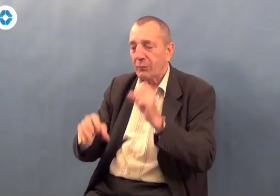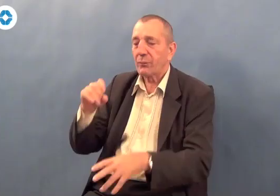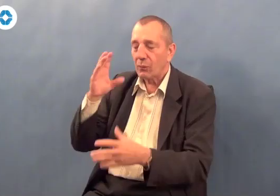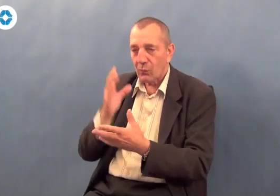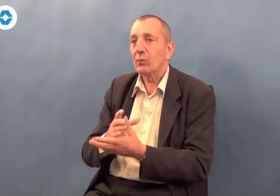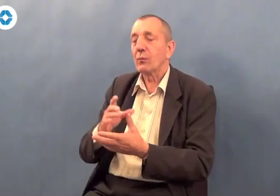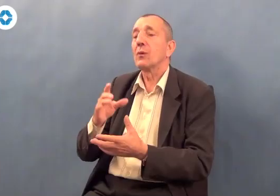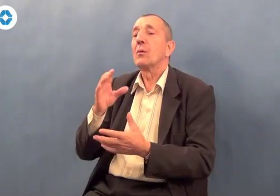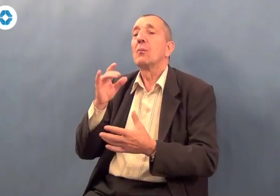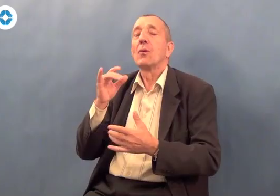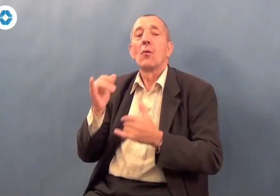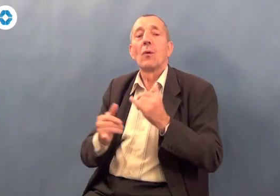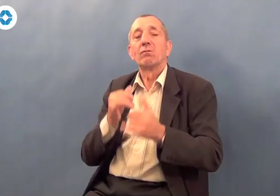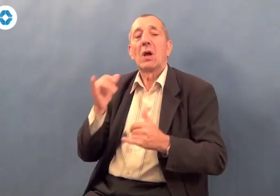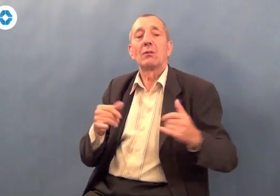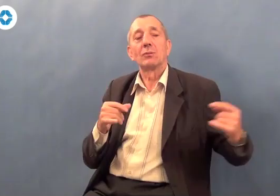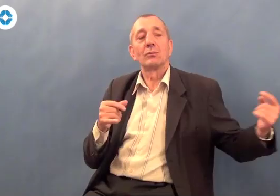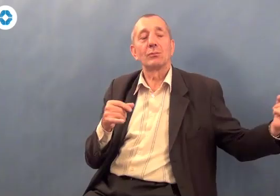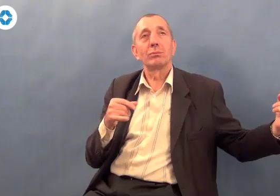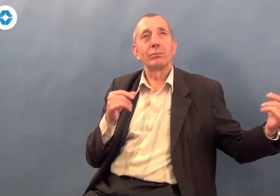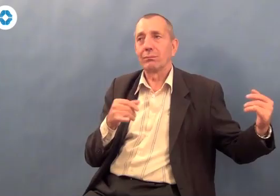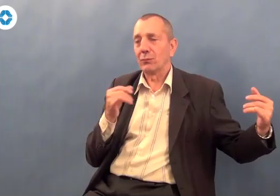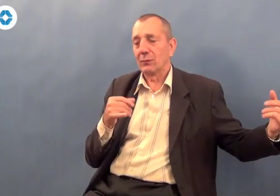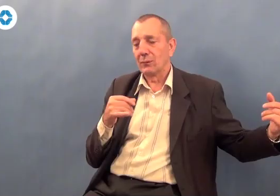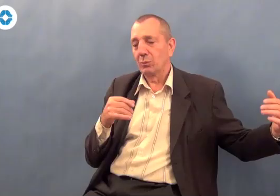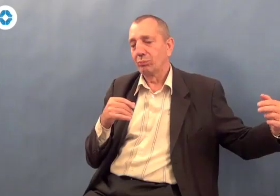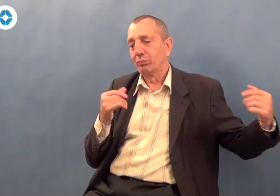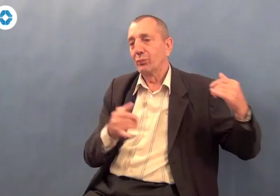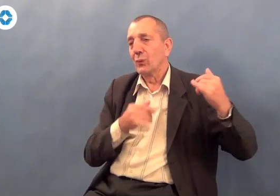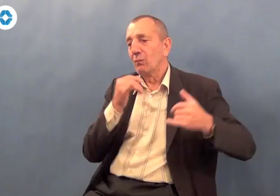Z drugiej strony nadjechał chłopak na rowerze i się zatrzymał.